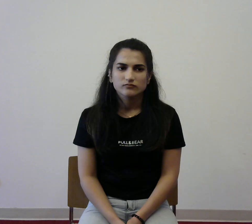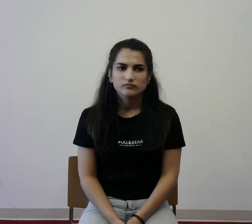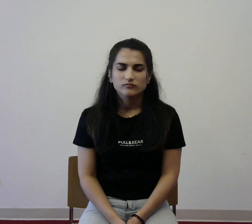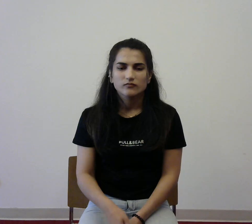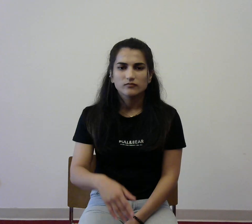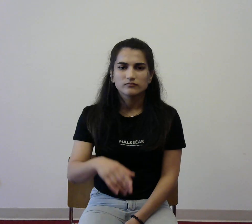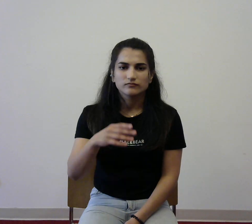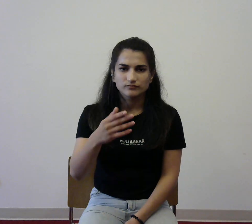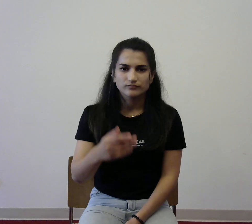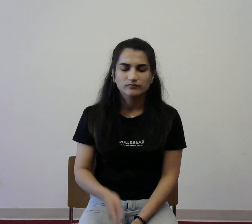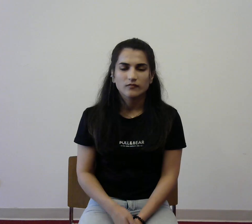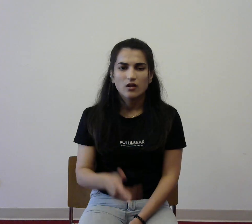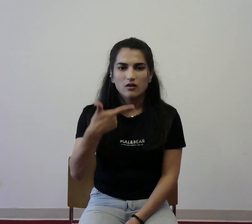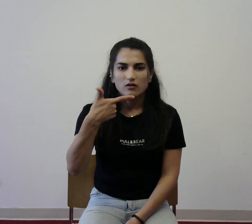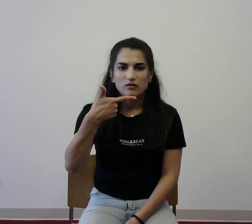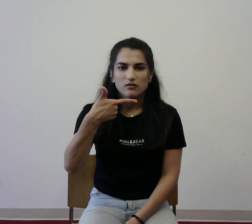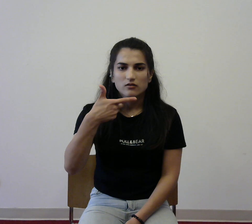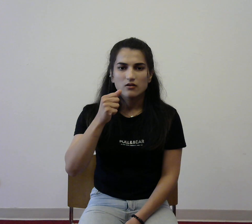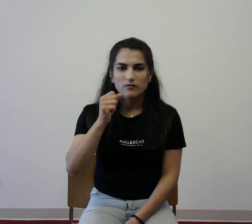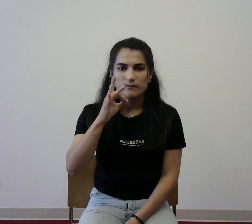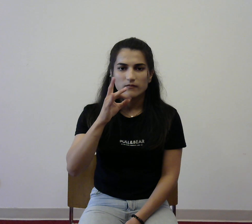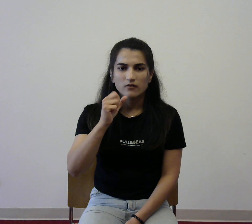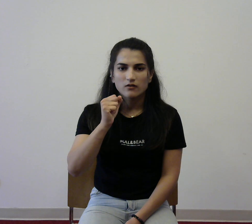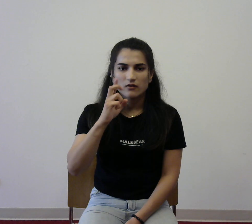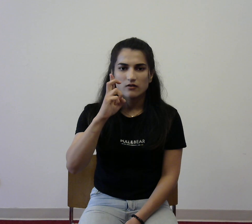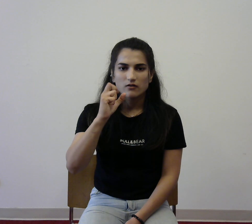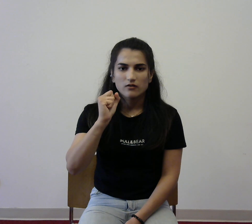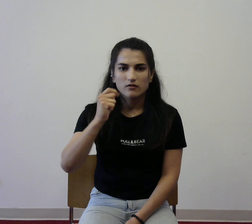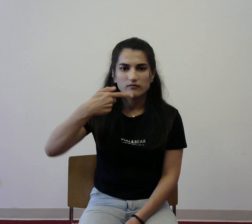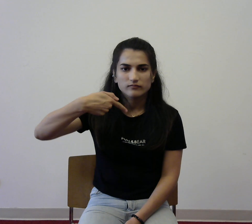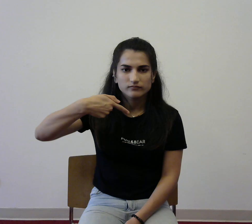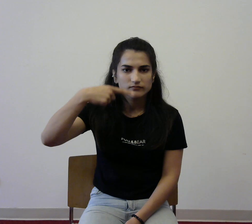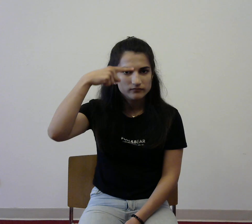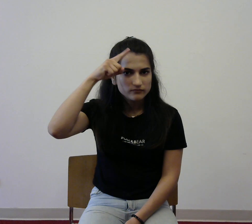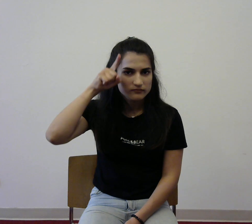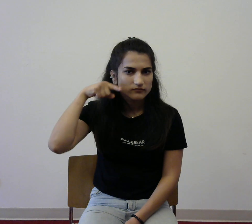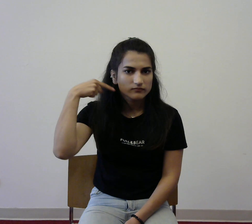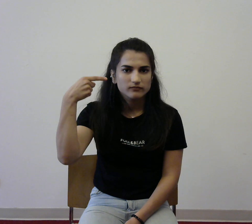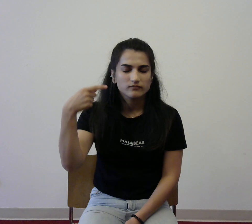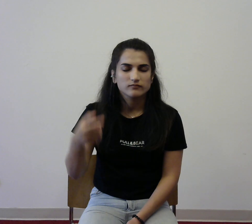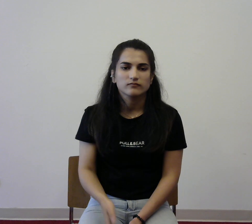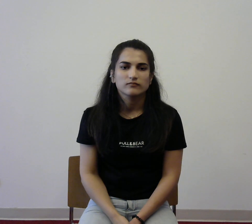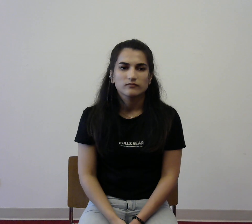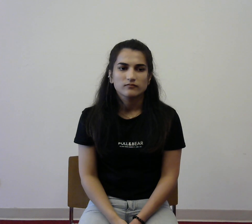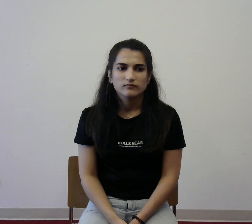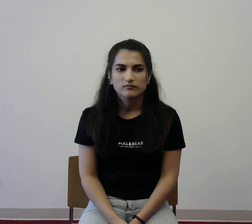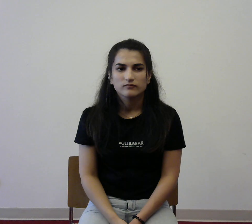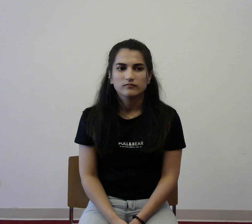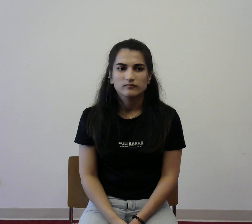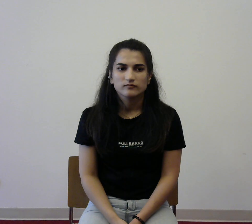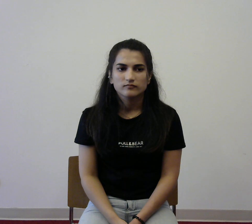Qarabağ Azərbaycandır!